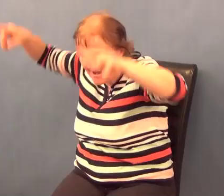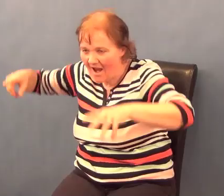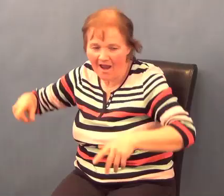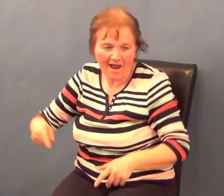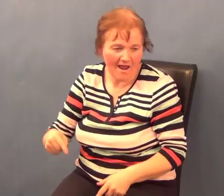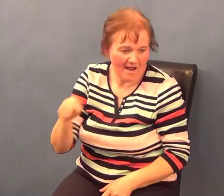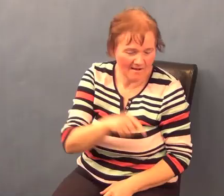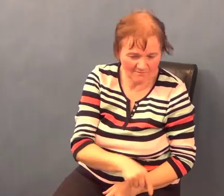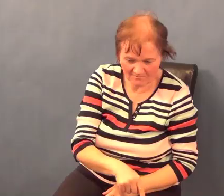To.